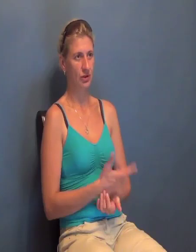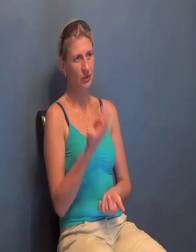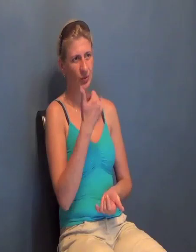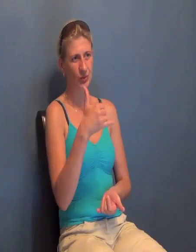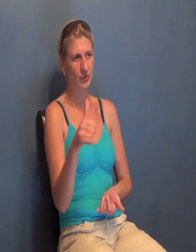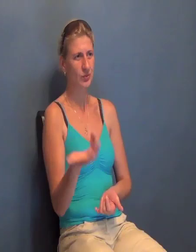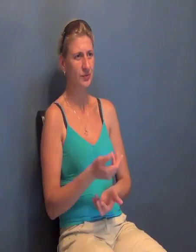Różnie.